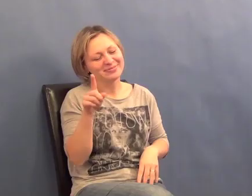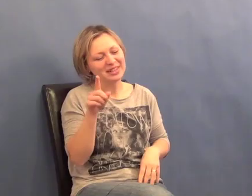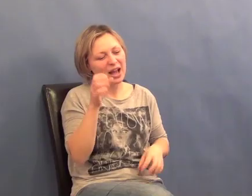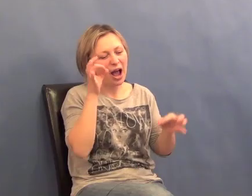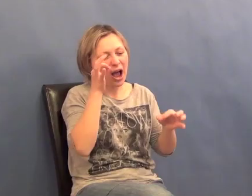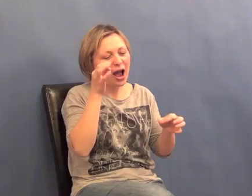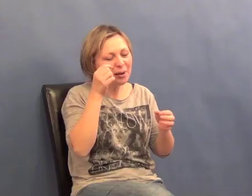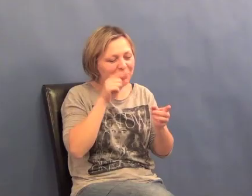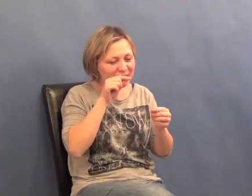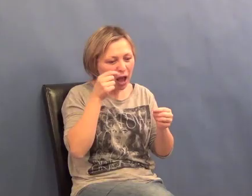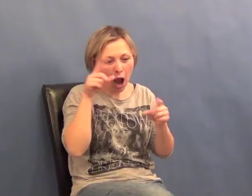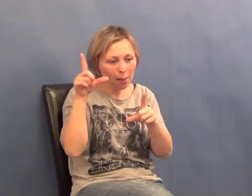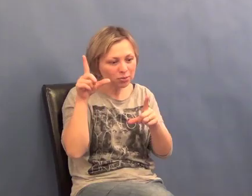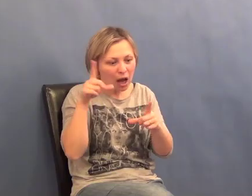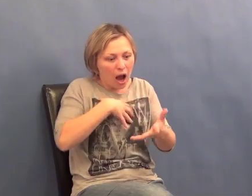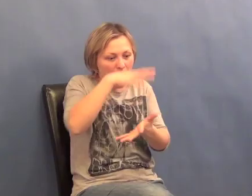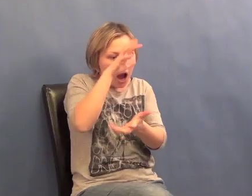A kot, ptaszek budzi się i widzi go, wystrasza się.